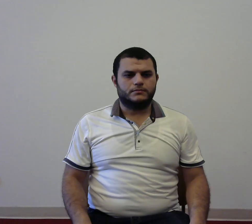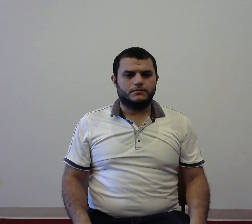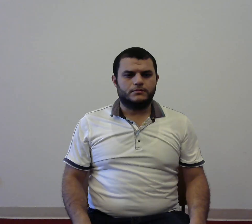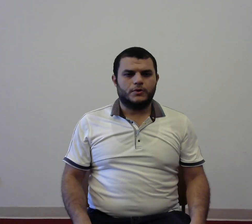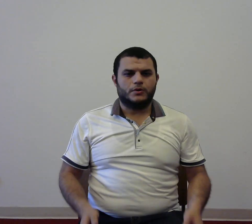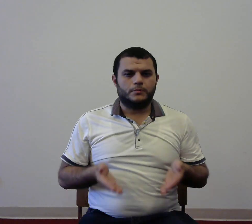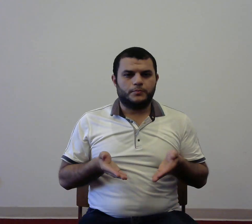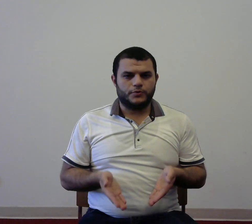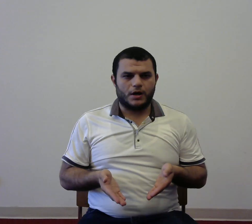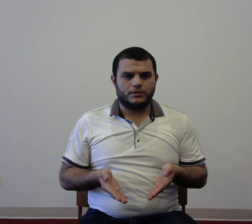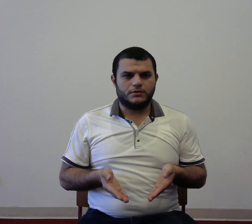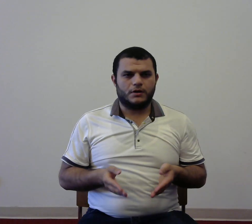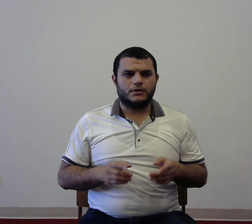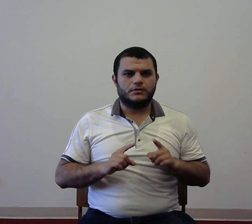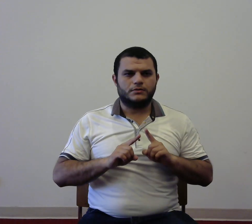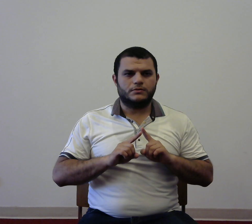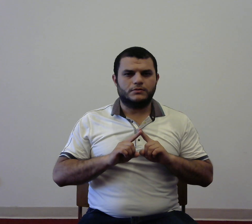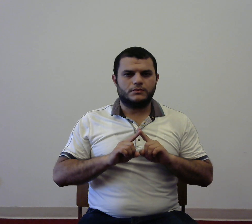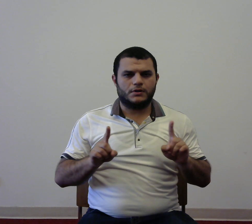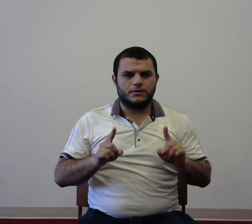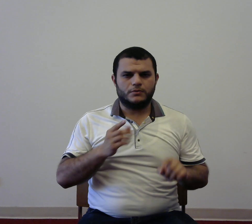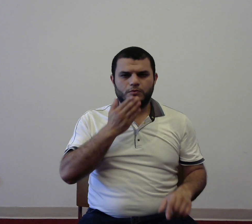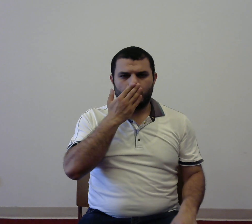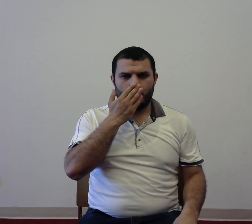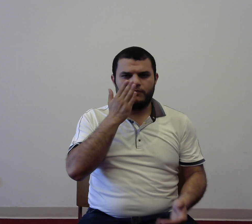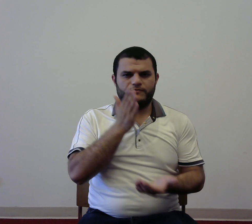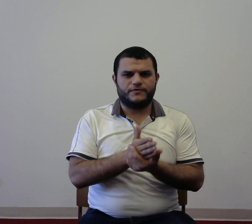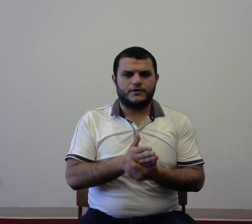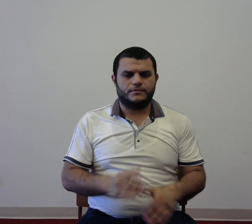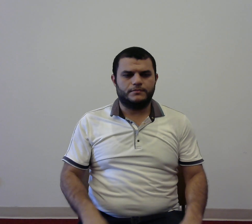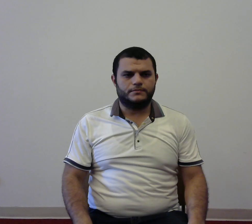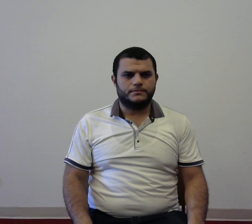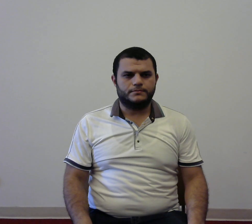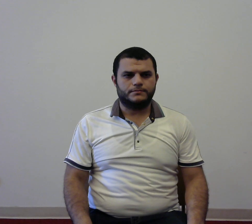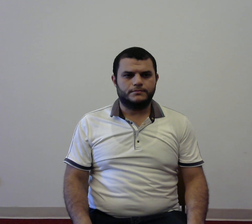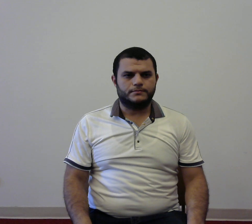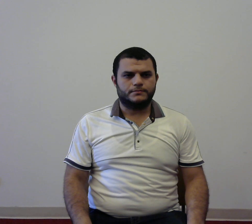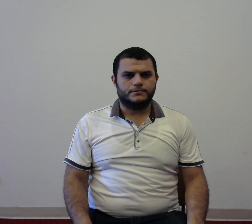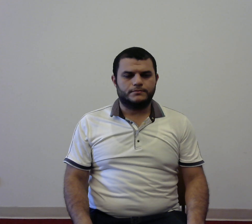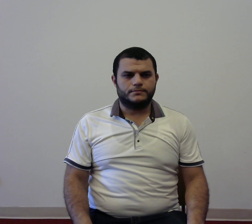Burda qəribə qoxu var